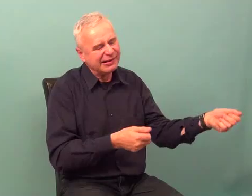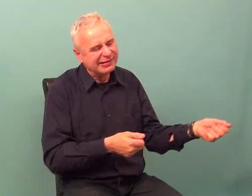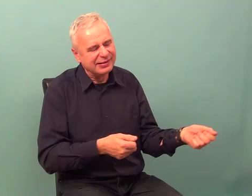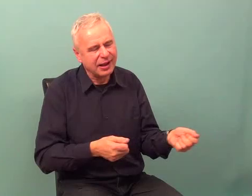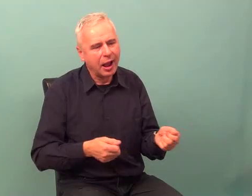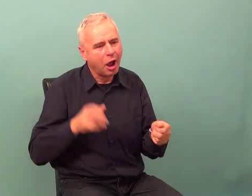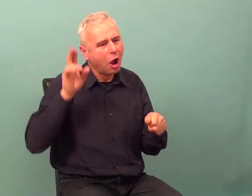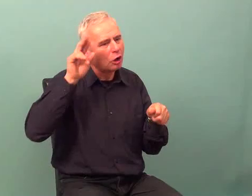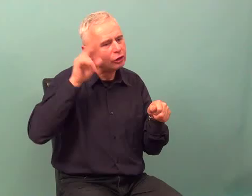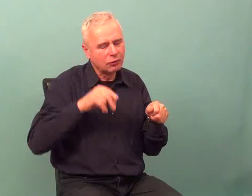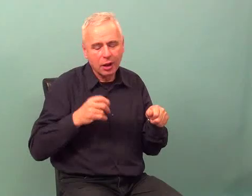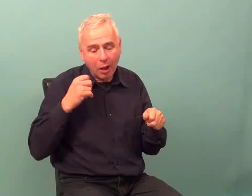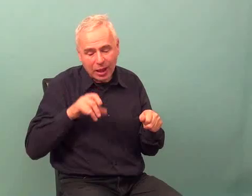Osioł nie ugryzł żadnego owocu.